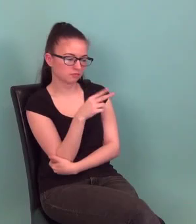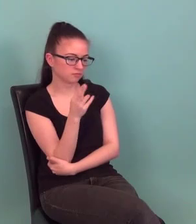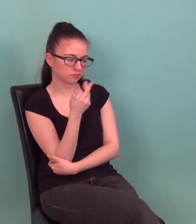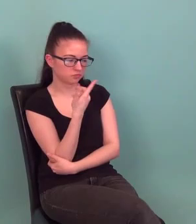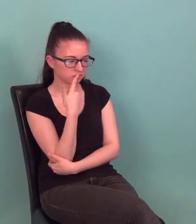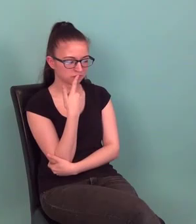Na zmianę może.